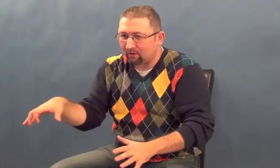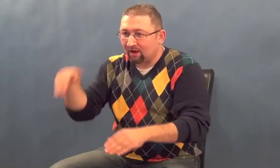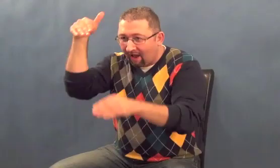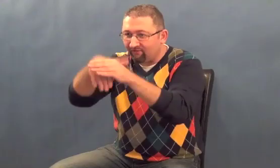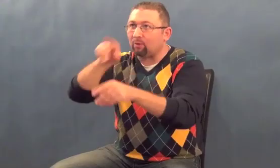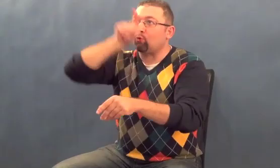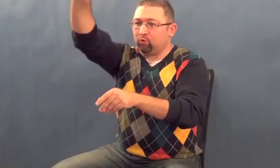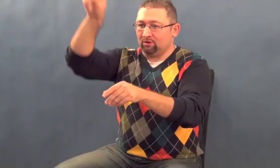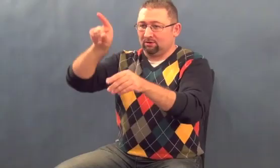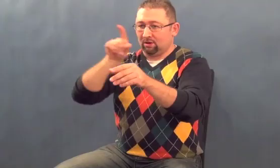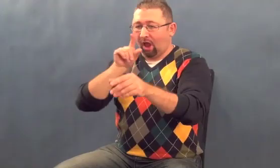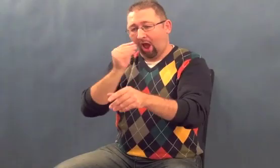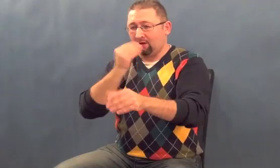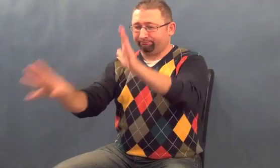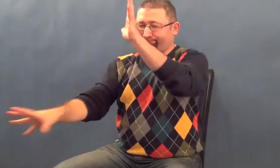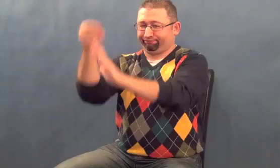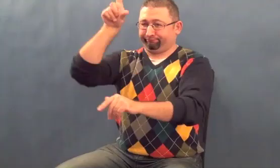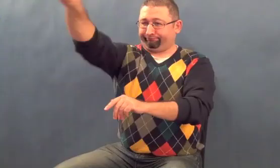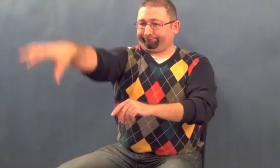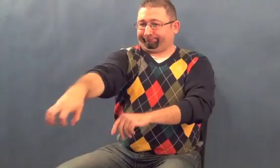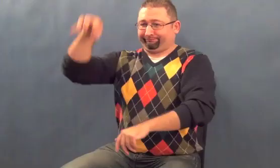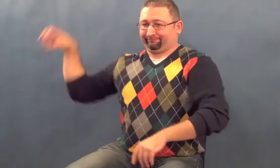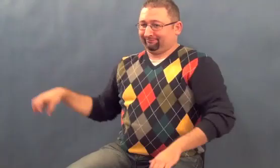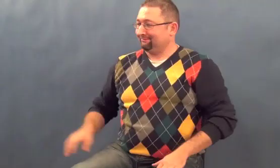A to kukułka zjadła, ukradła je.